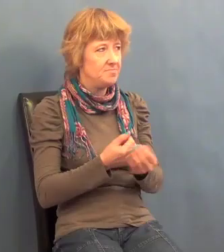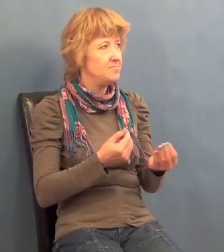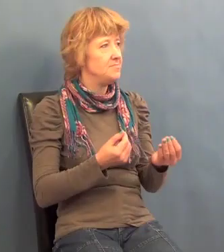Nagle.